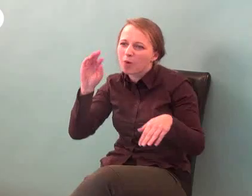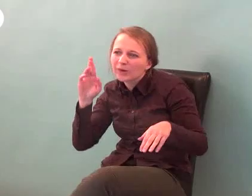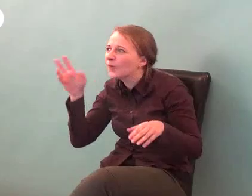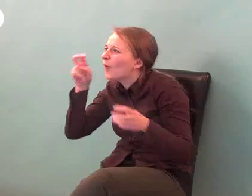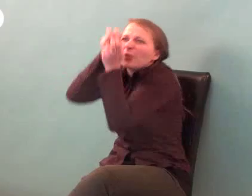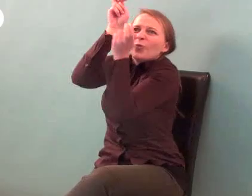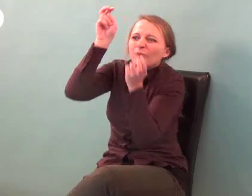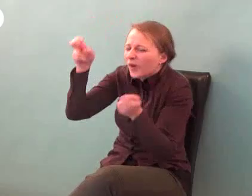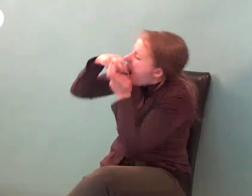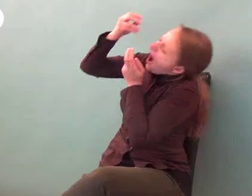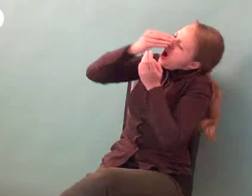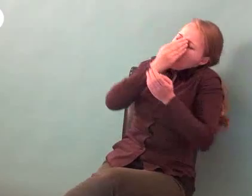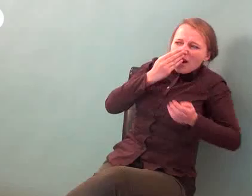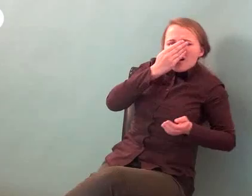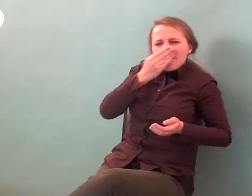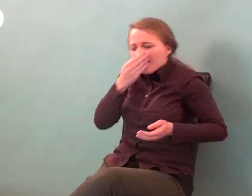Ugryzł go w nos. Boli go.